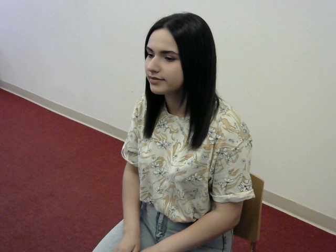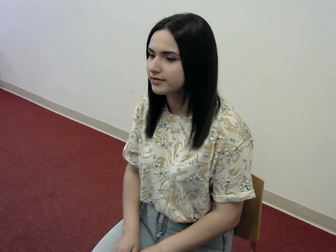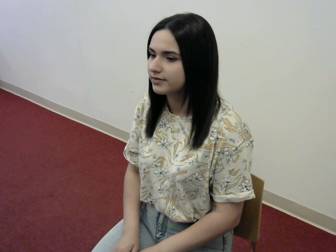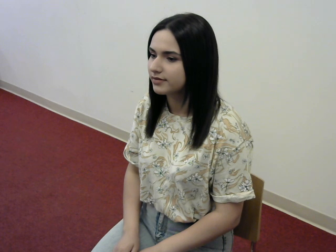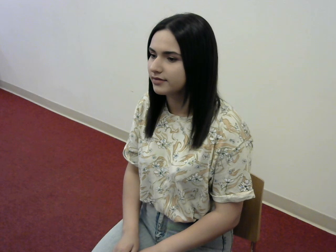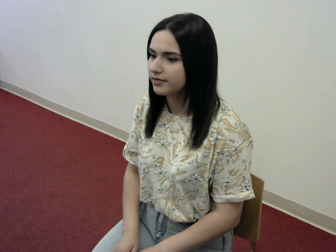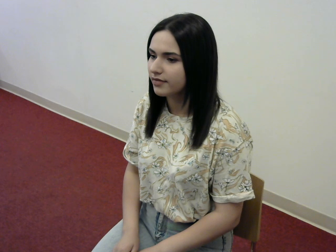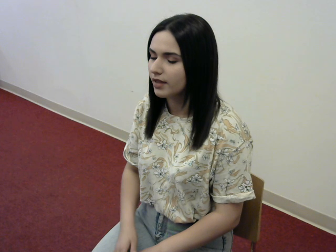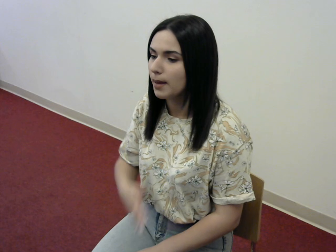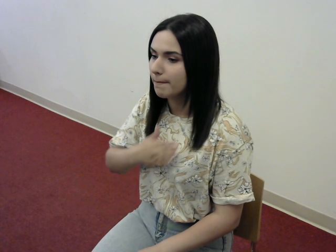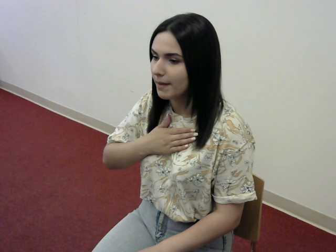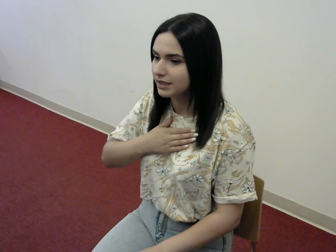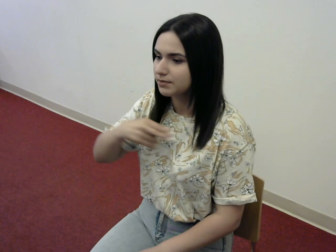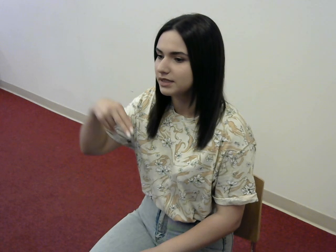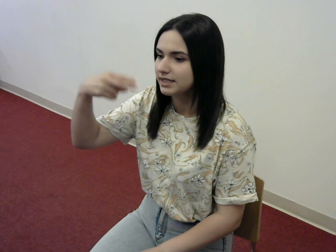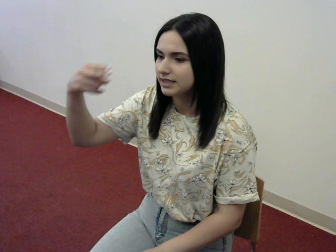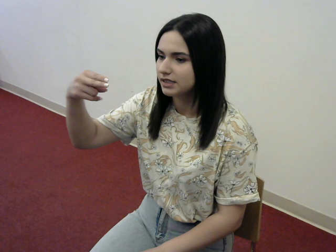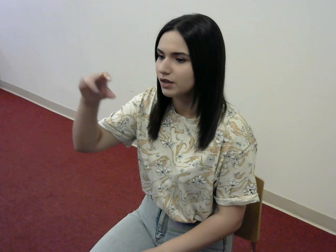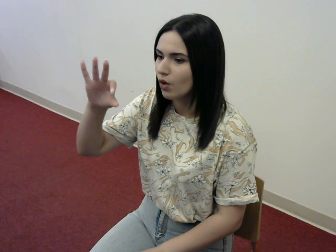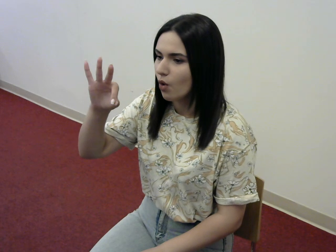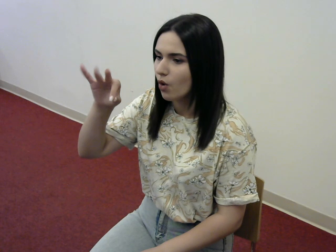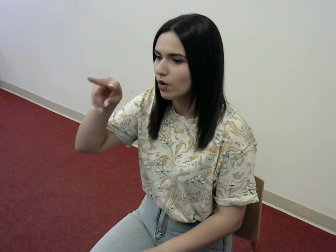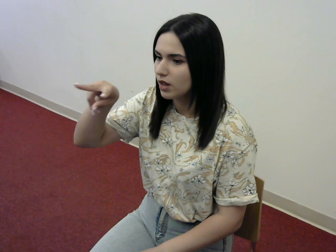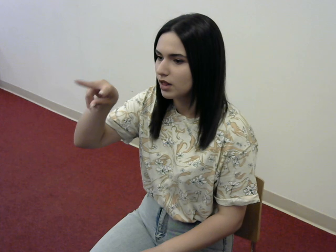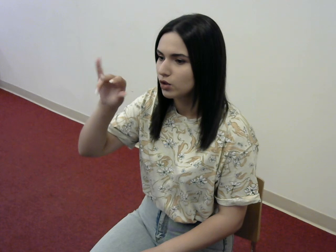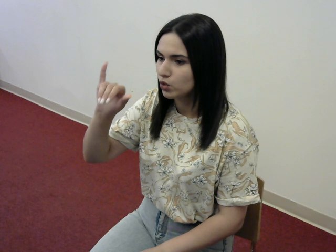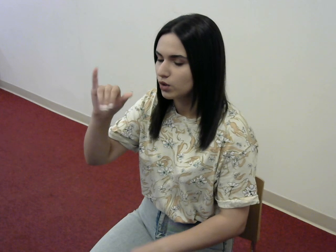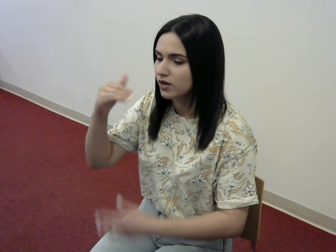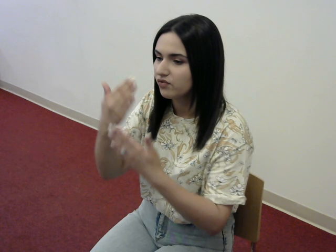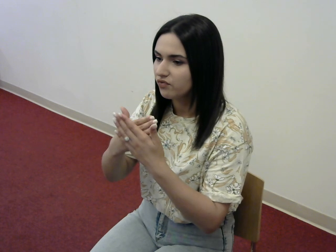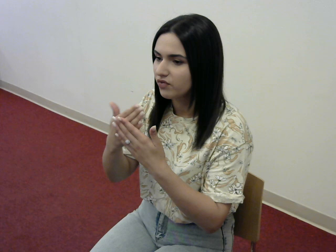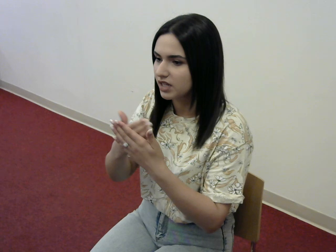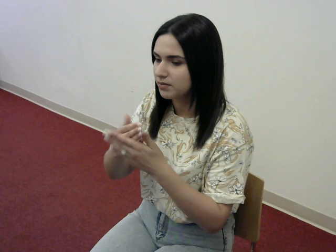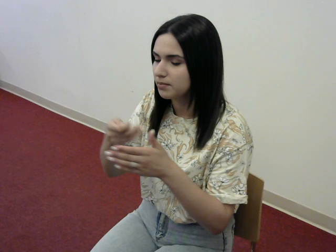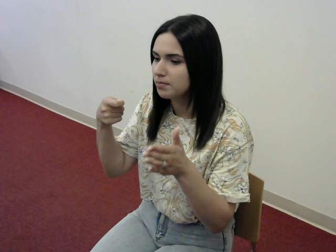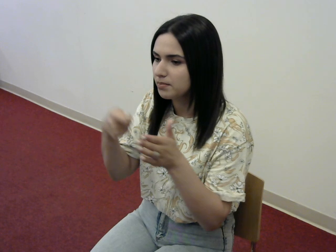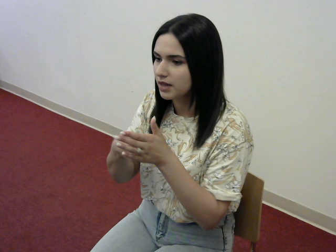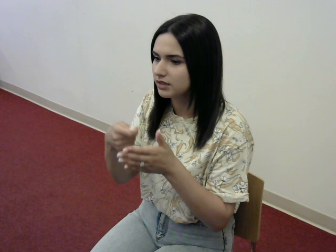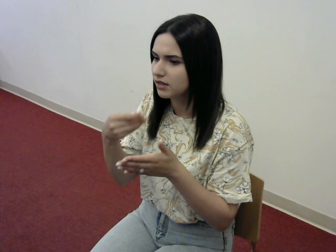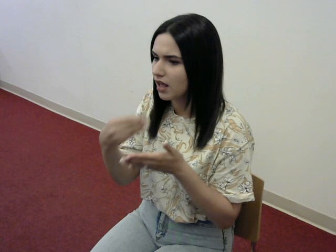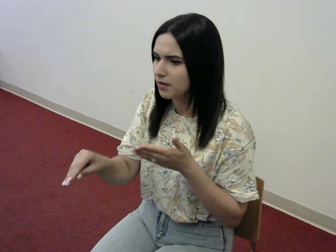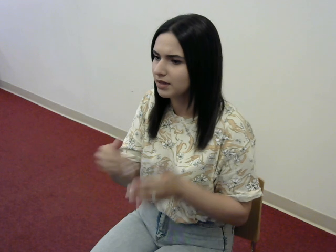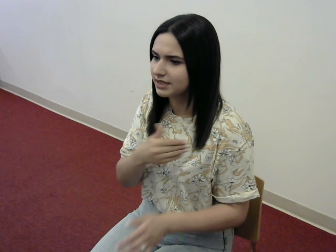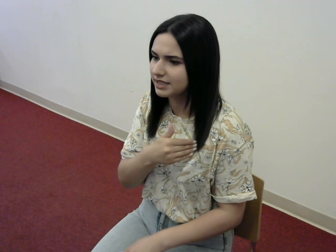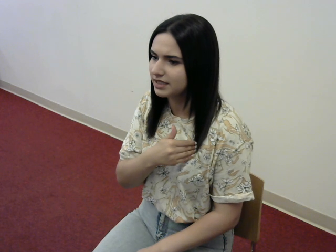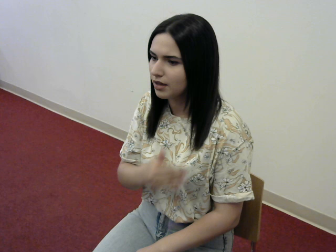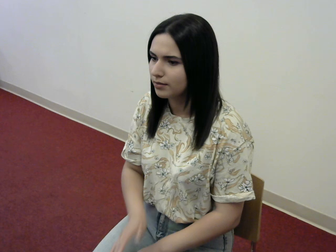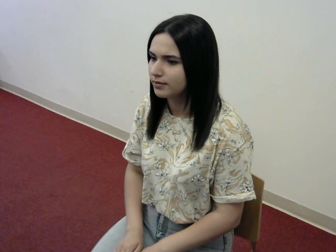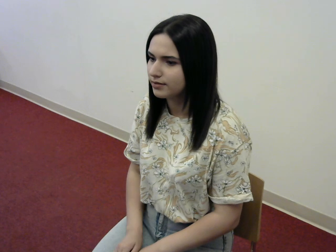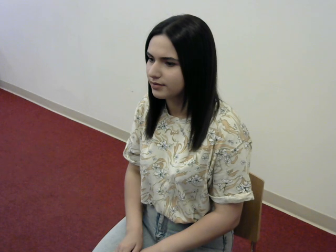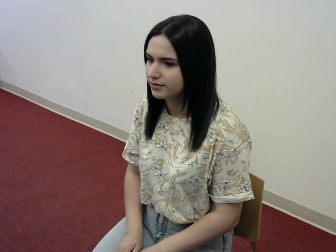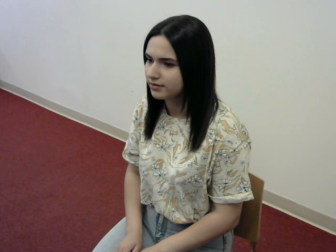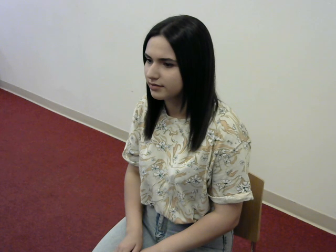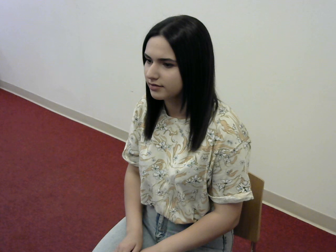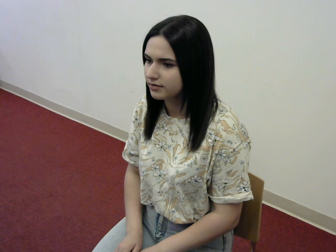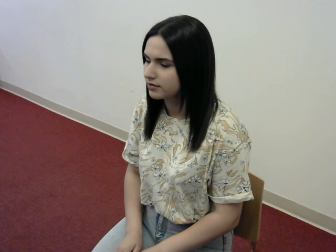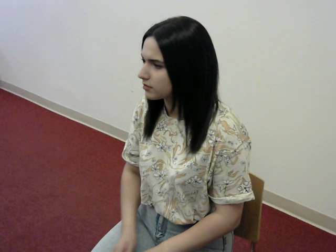Mən "Dolu" filminə bilet almaq istəyirəm